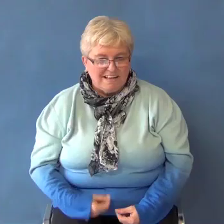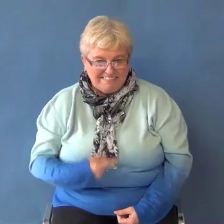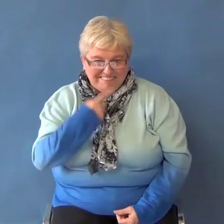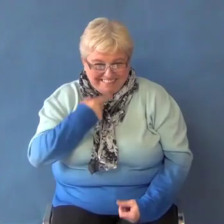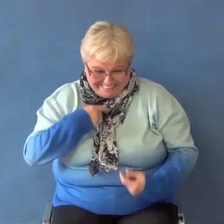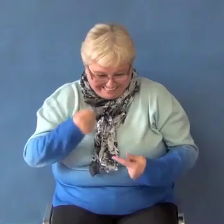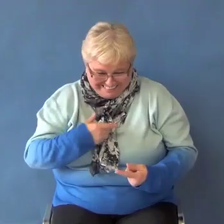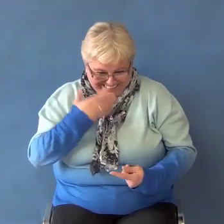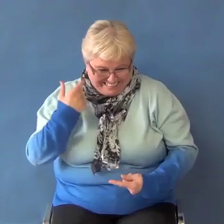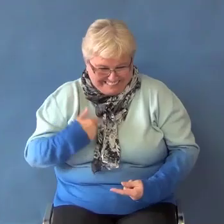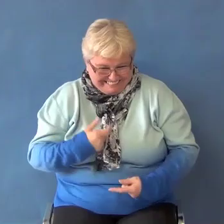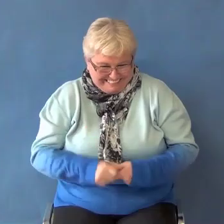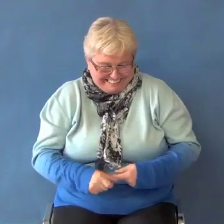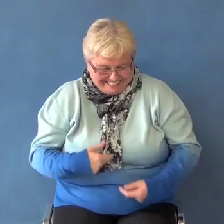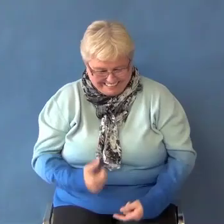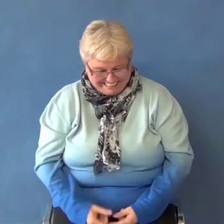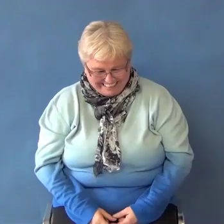Powiedz mi, bo ja nie wiem co to jest.